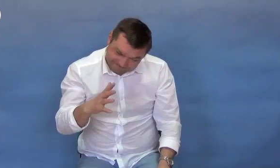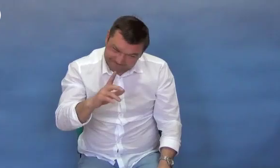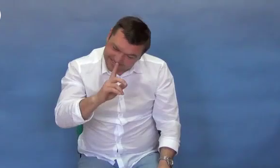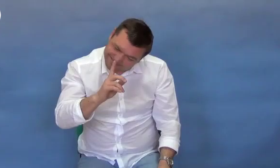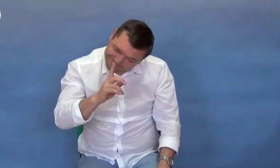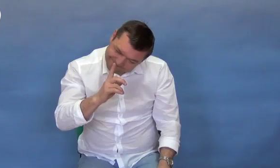Nie.